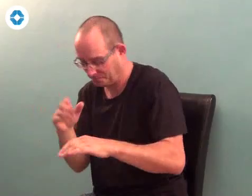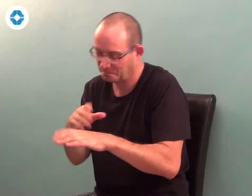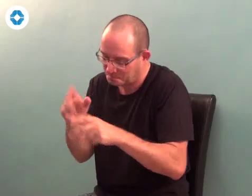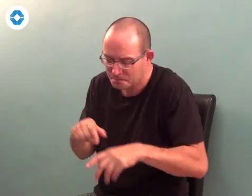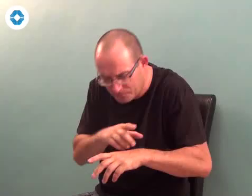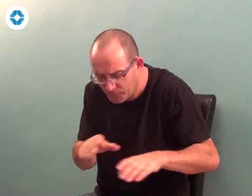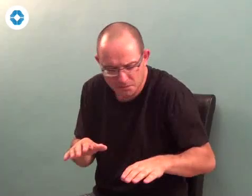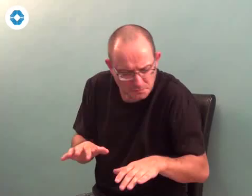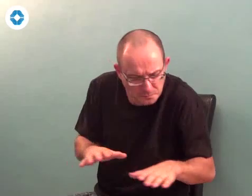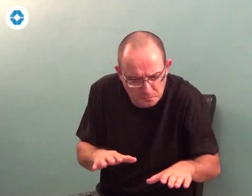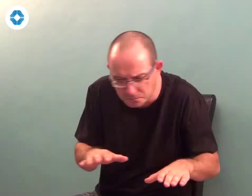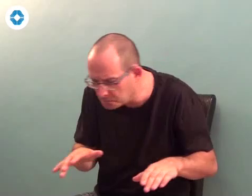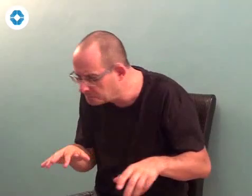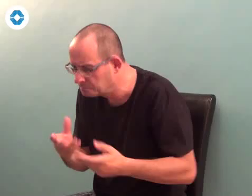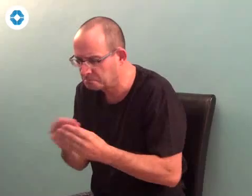Rozglądają się obaj wokoło, zniknęła.